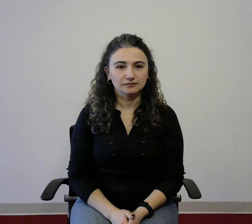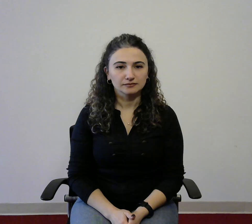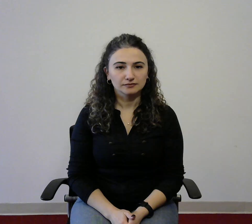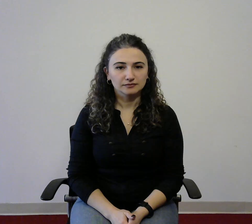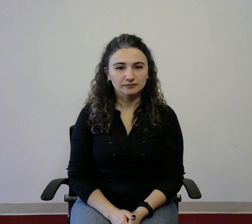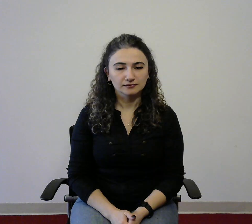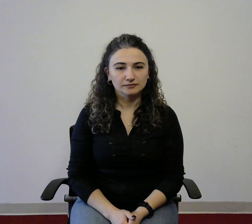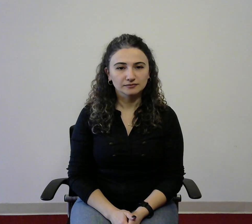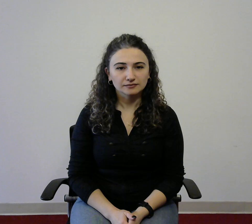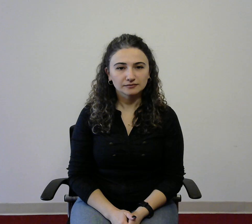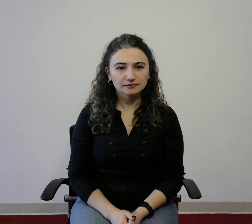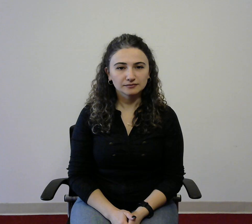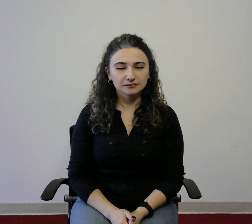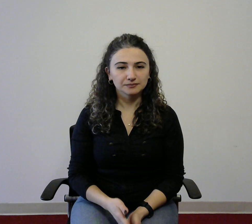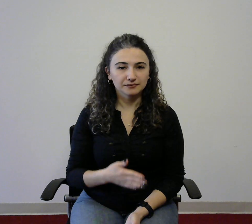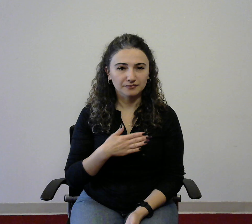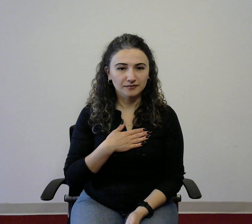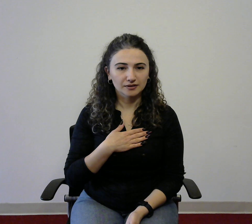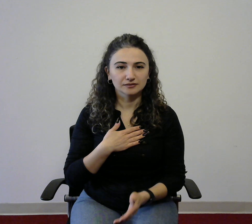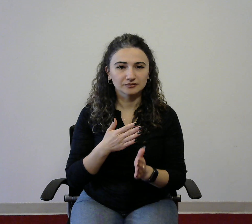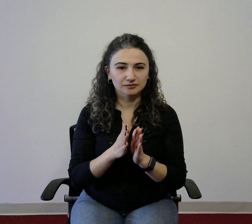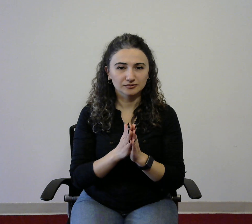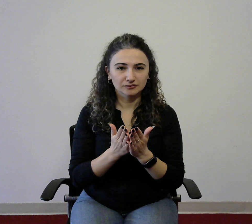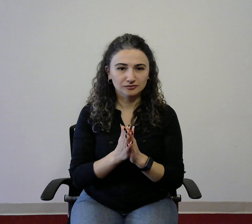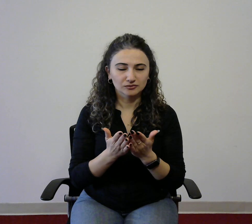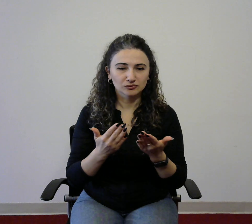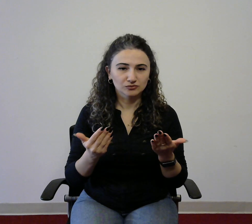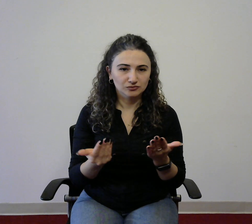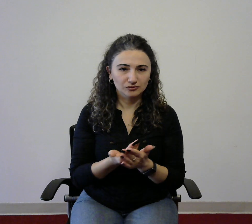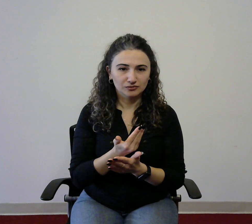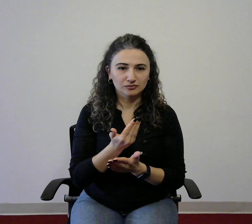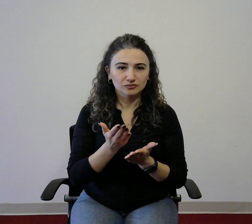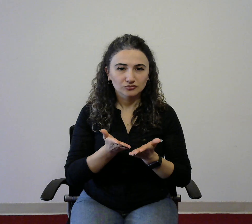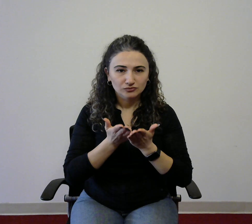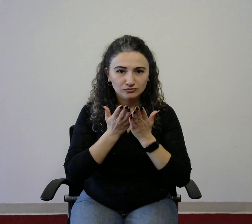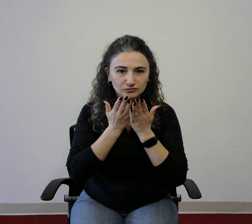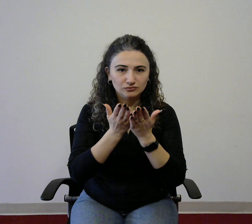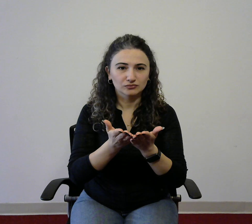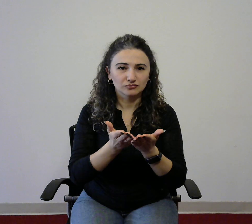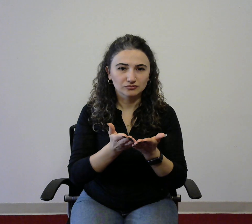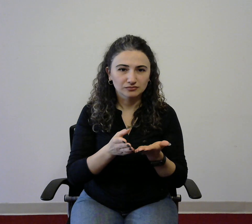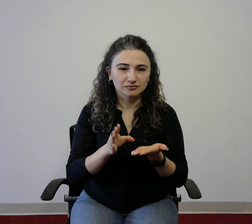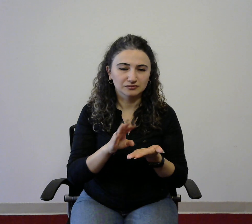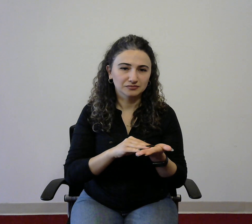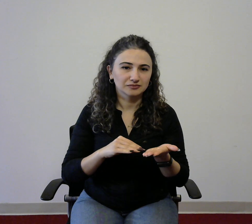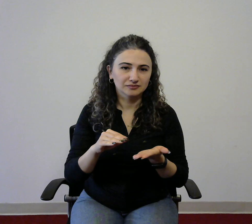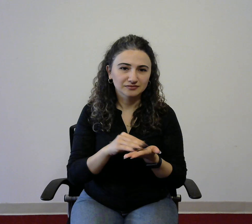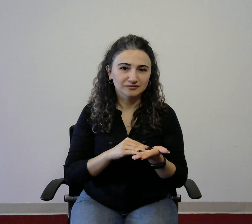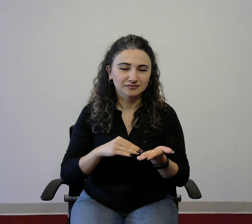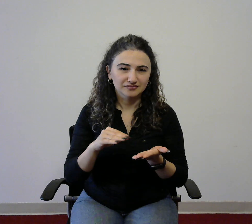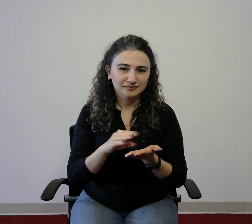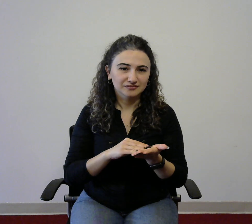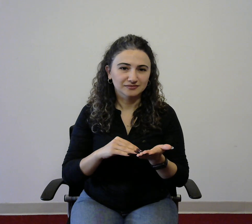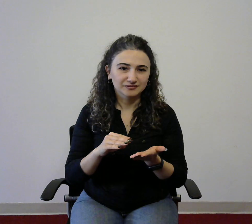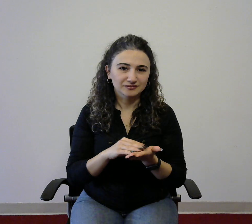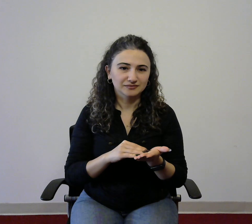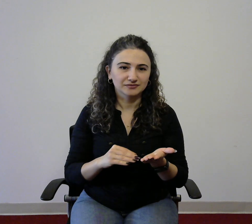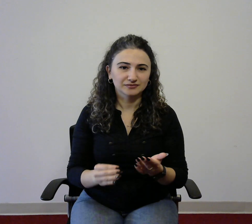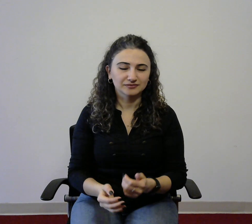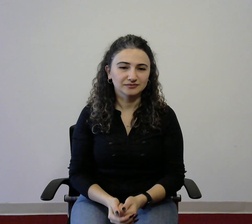Mən kitabı yenidən oxuyub, təkrarlamalıyam